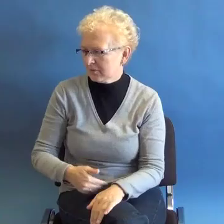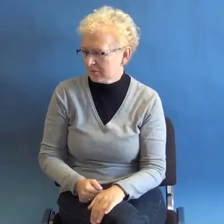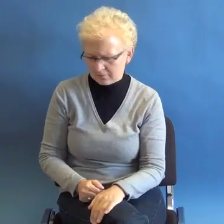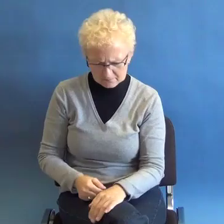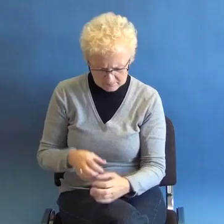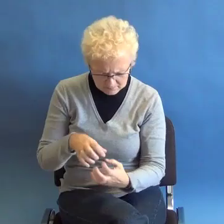Hamburger.